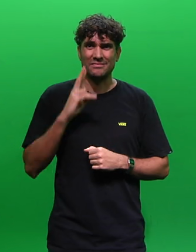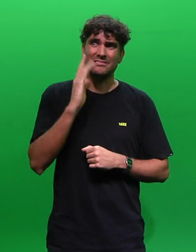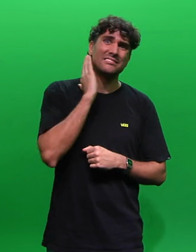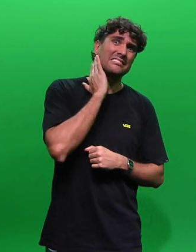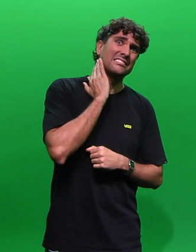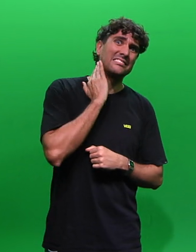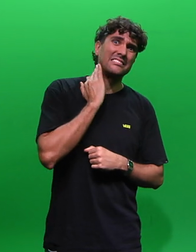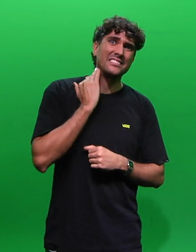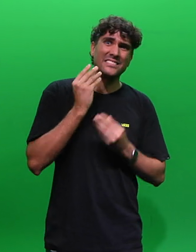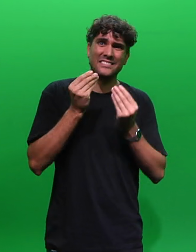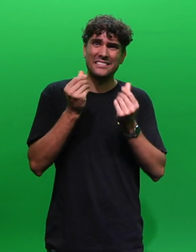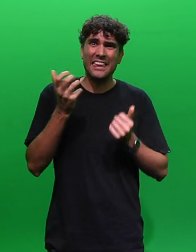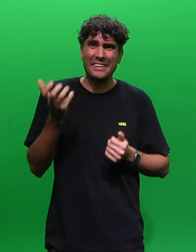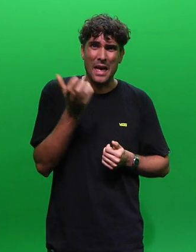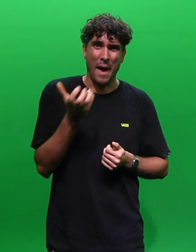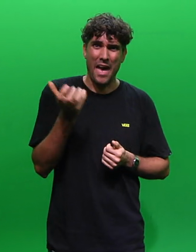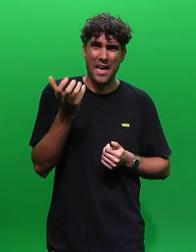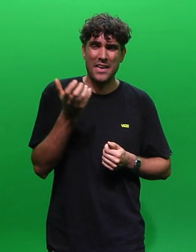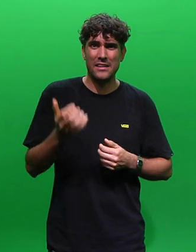Té el costat del coll cremat.